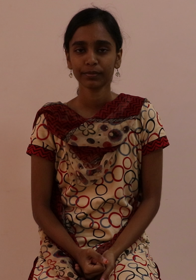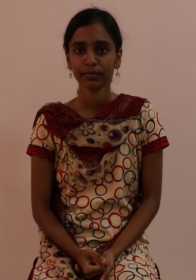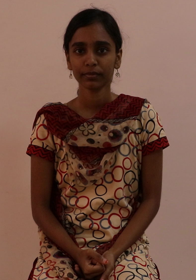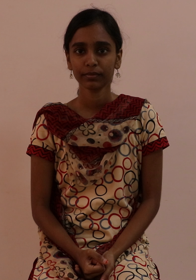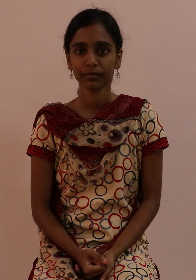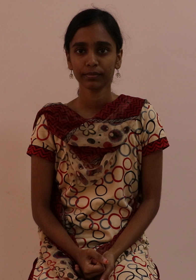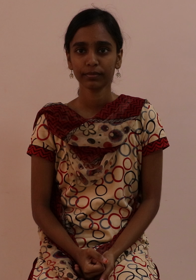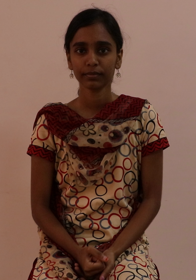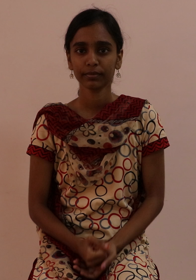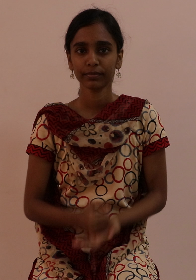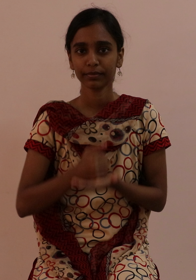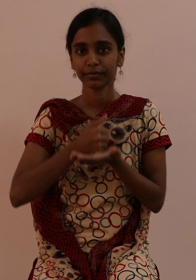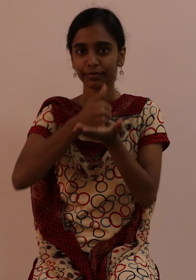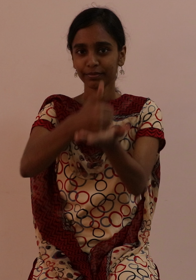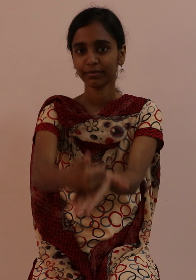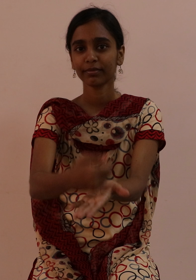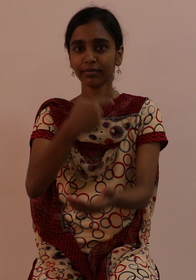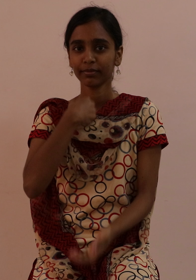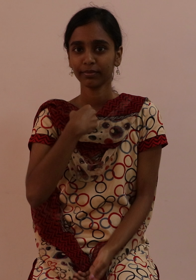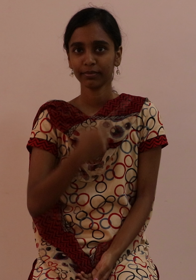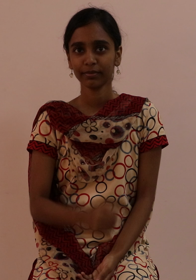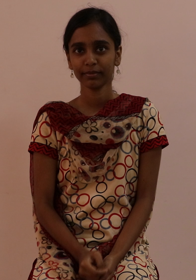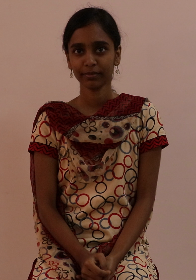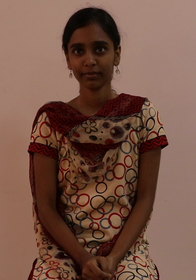help me